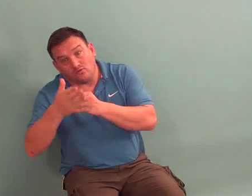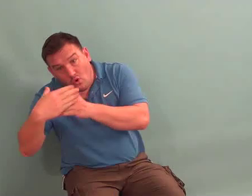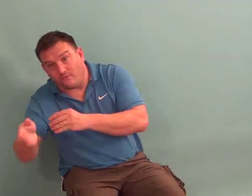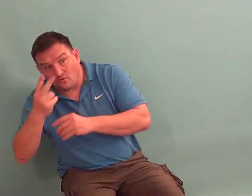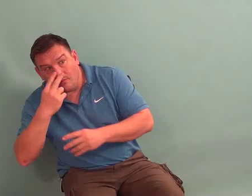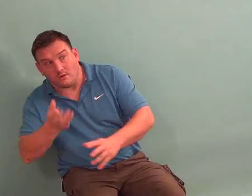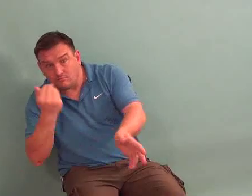Ewakuują wszystkich.